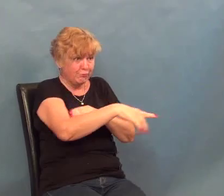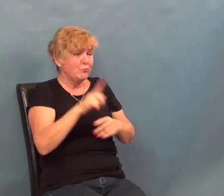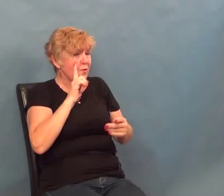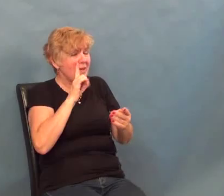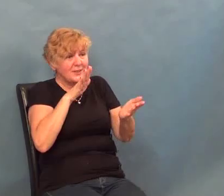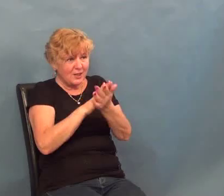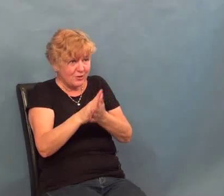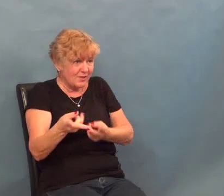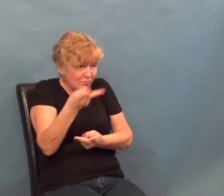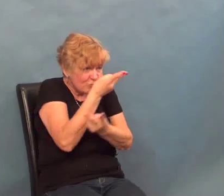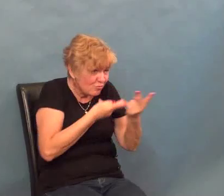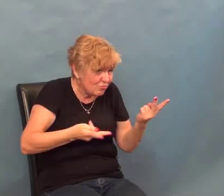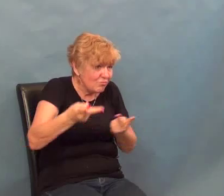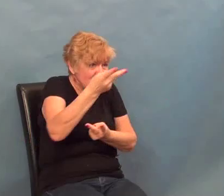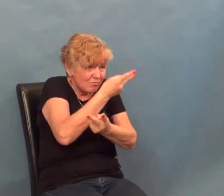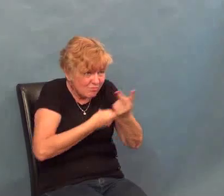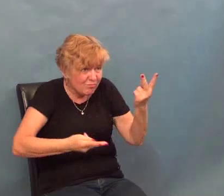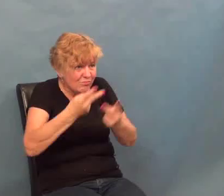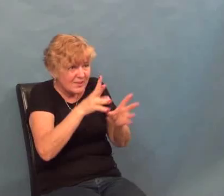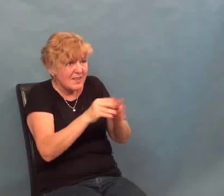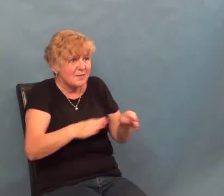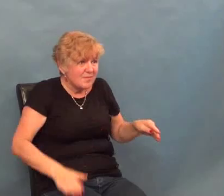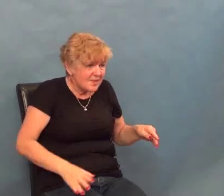Chłopiec zaczął jej szukać razem z psem.